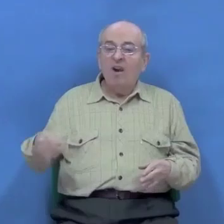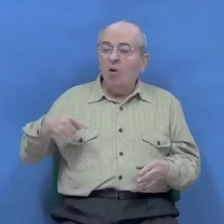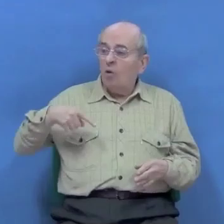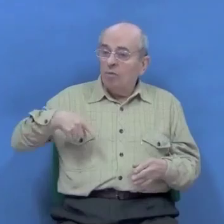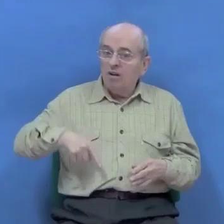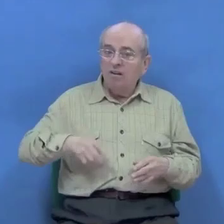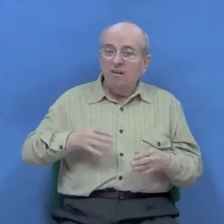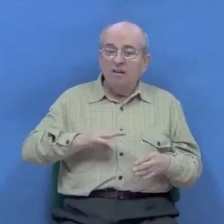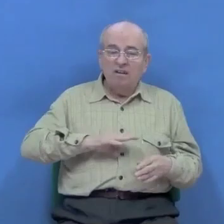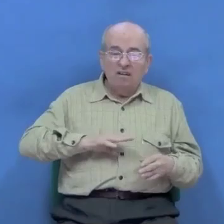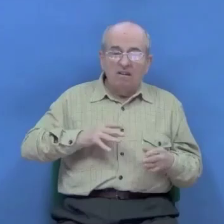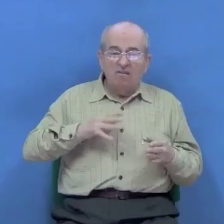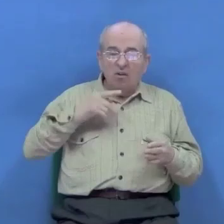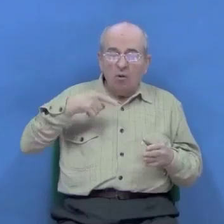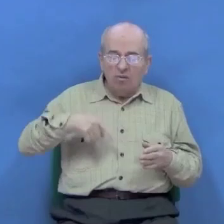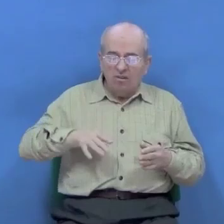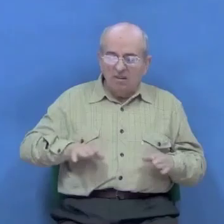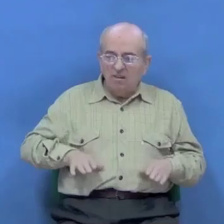Głęboka do pasa woda.